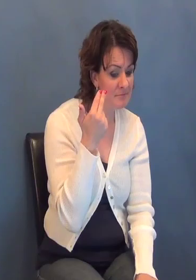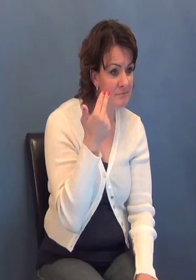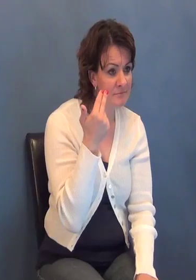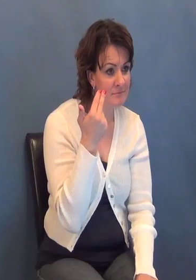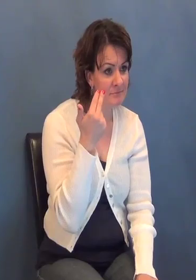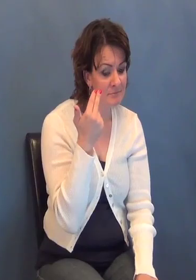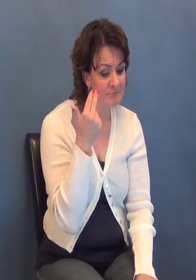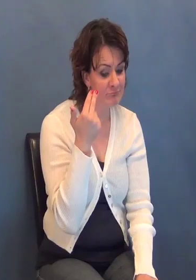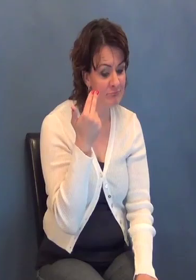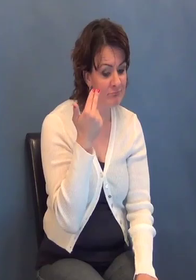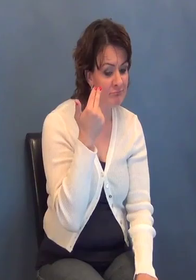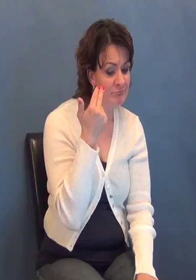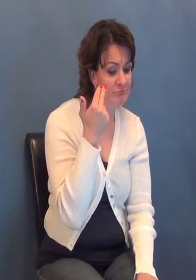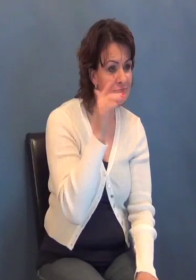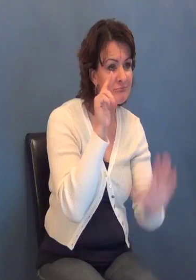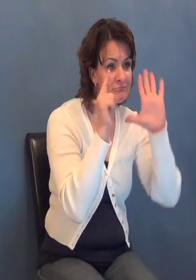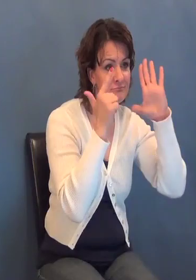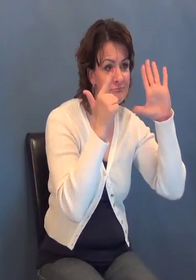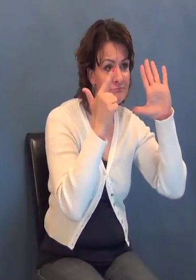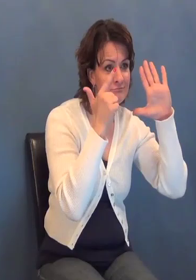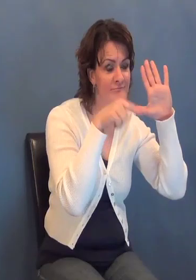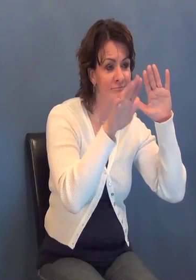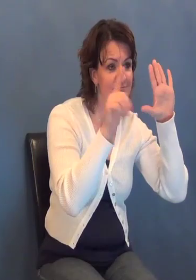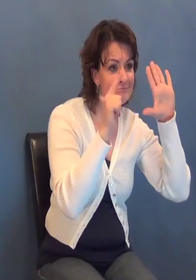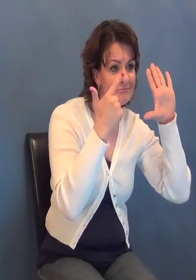Niedziela... siódmego.